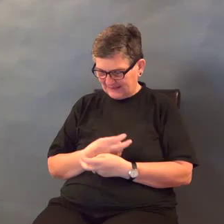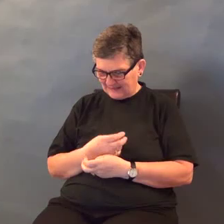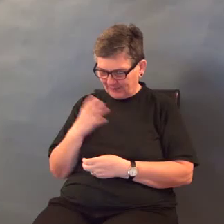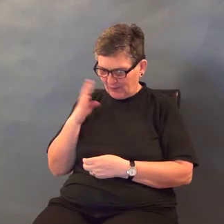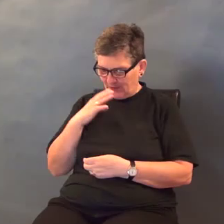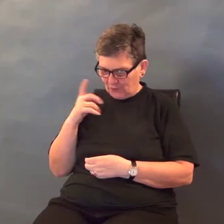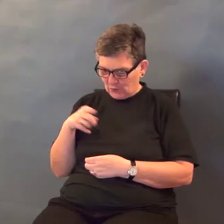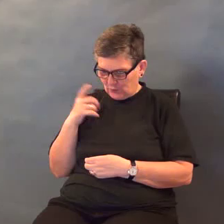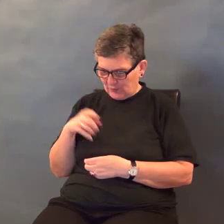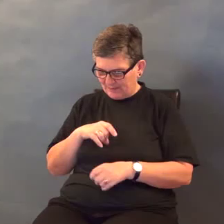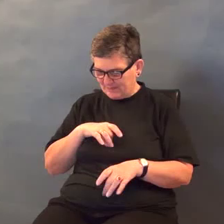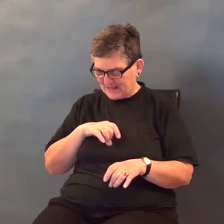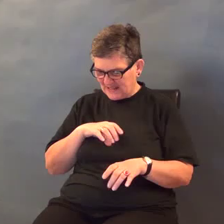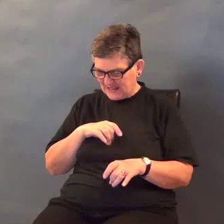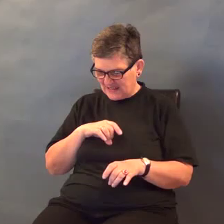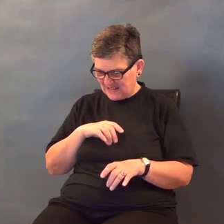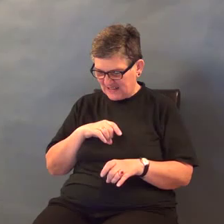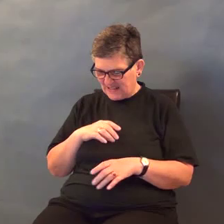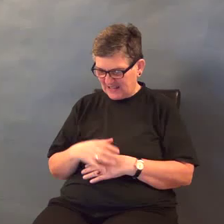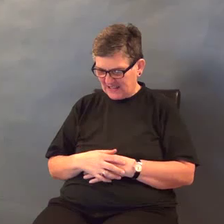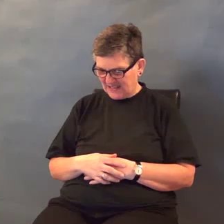Powietrze jest zatrute, wentylator wchłania to powietrze zatrute, trzeba uciekać.